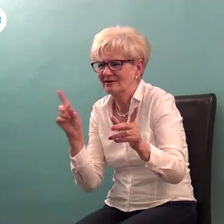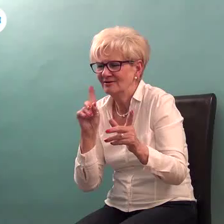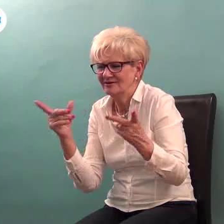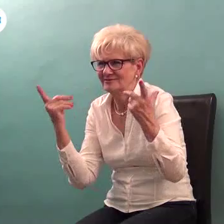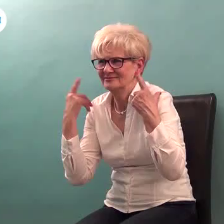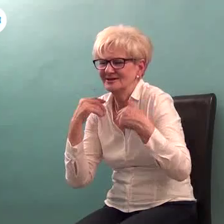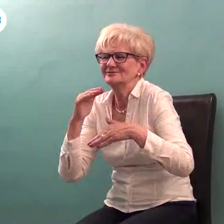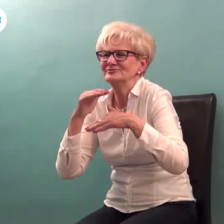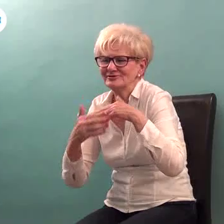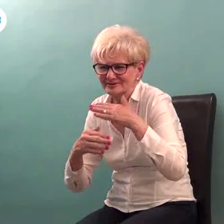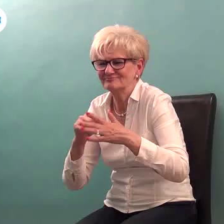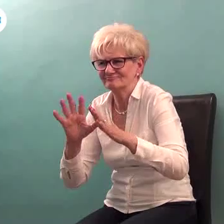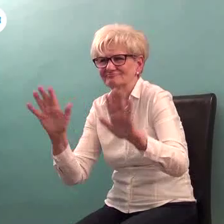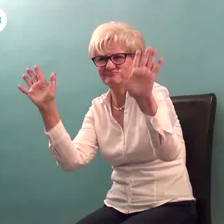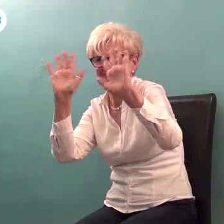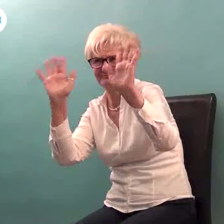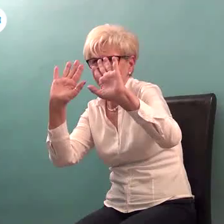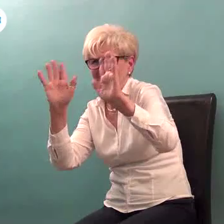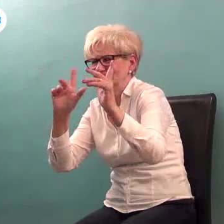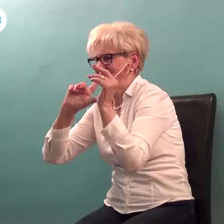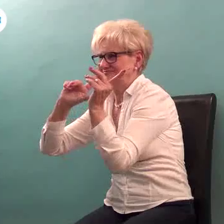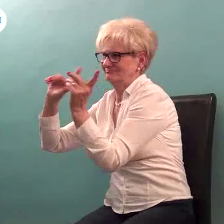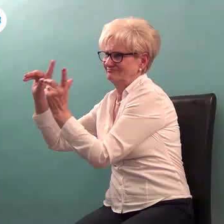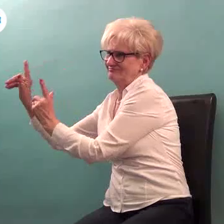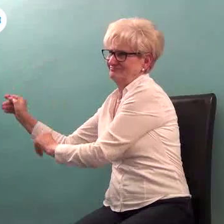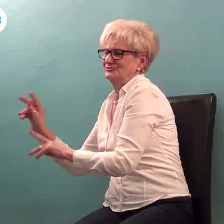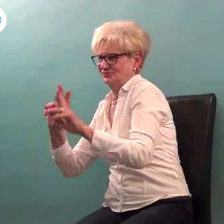Chłopak jest szczęśliwy, macha do nich i odchodzi.